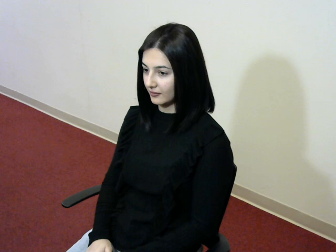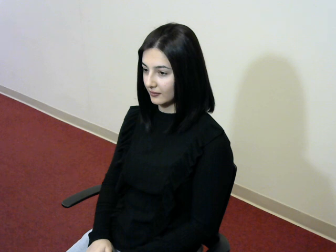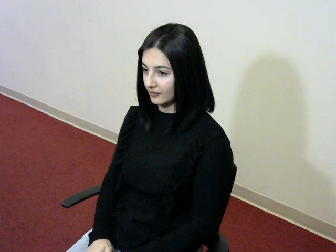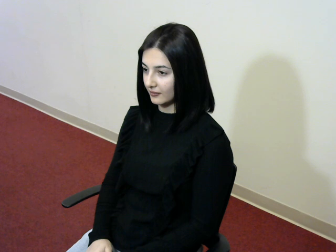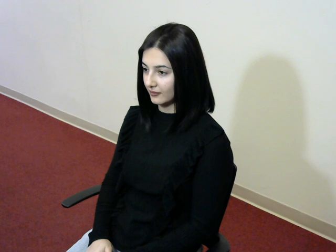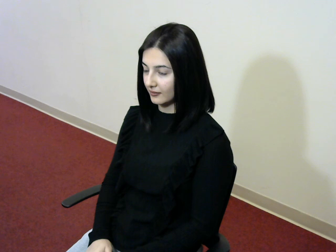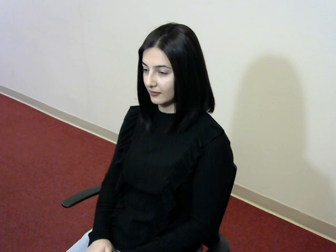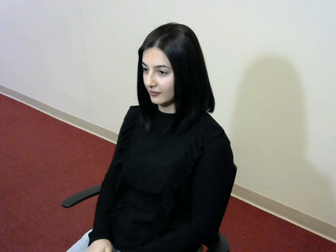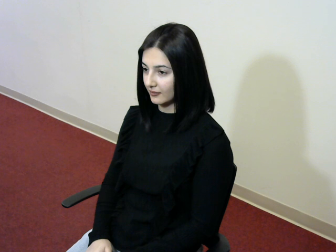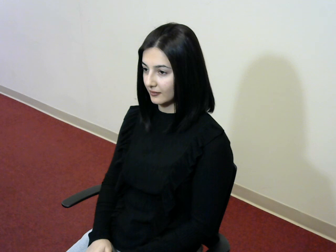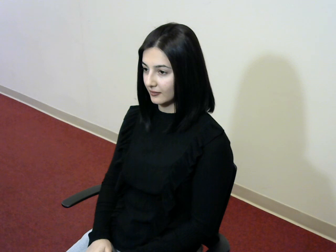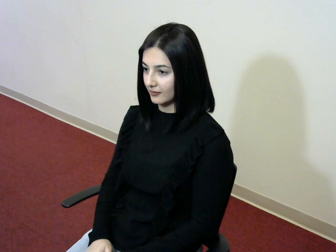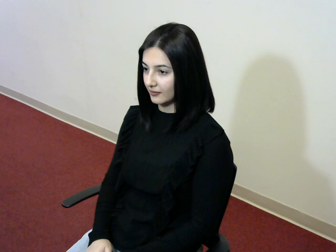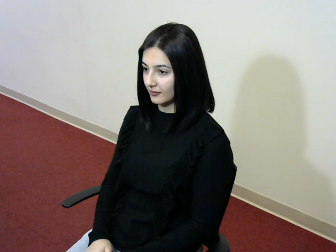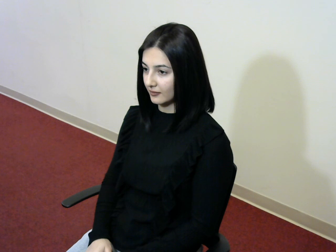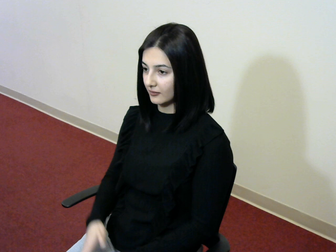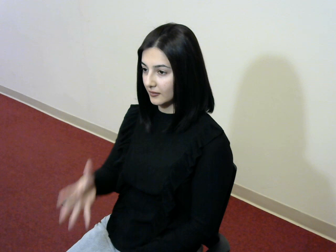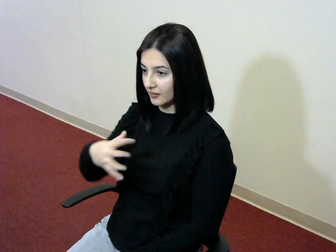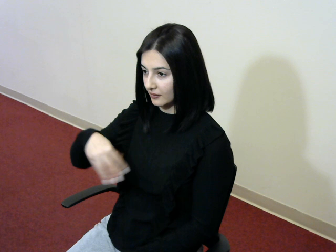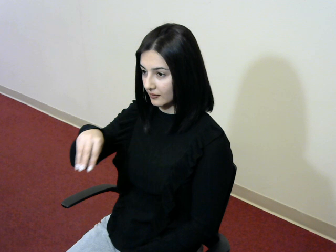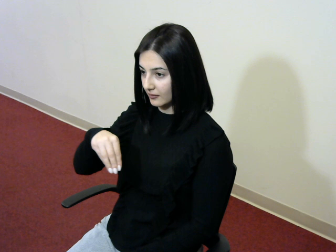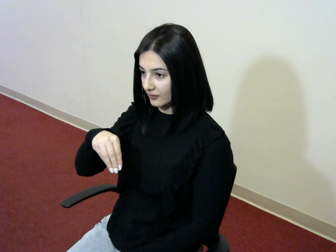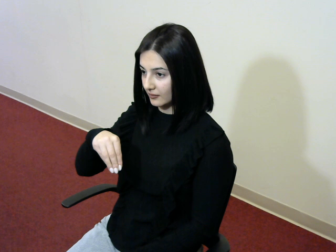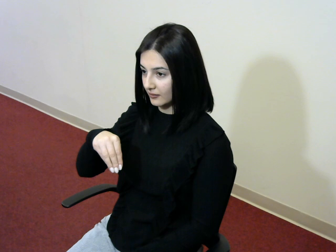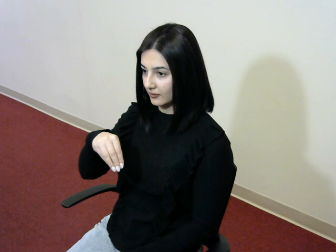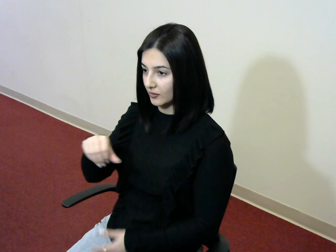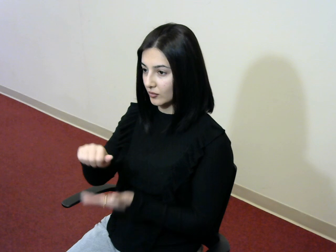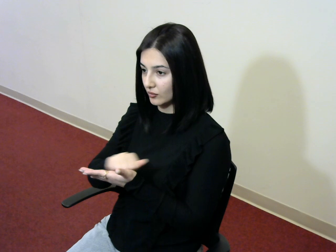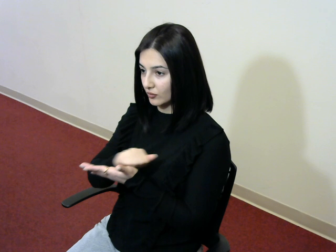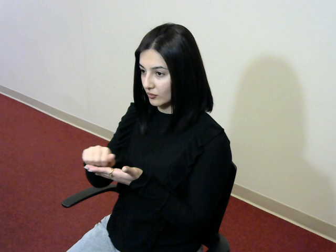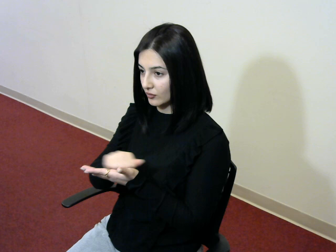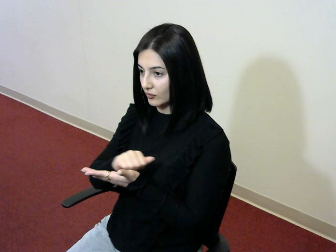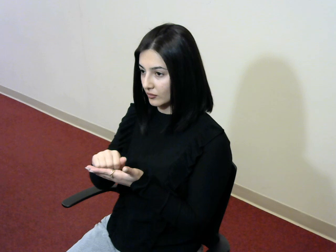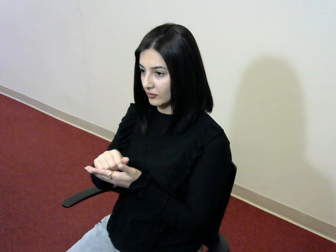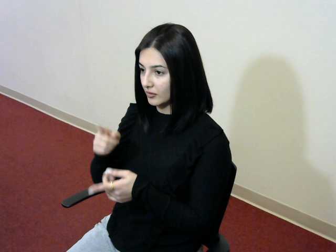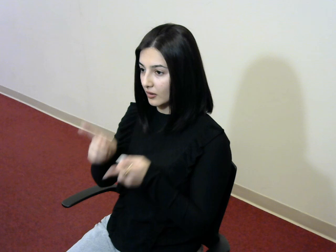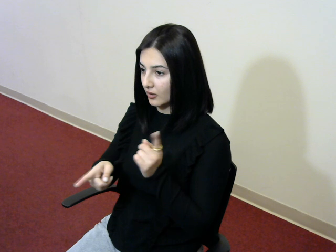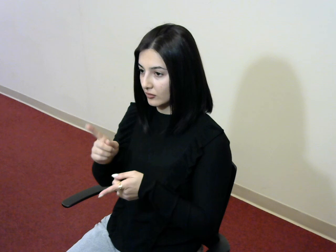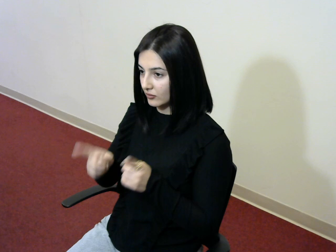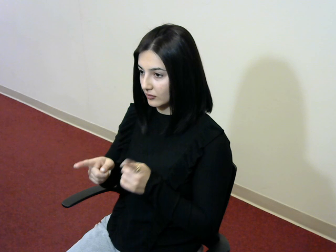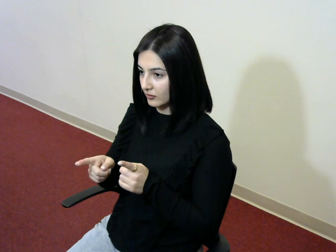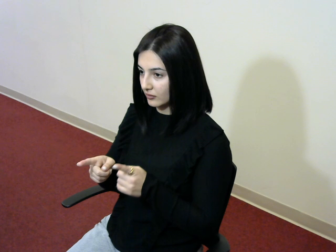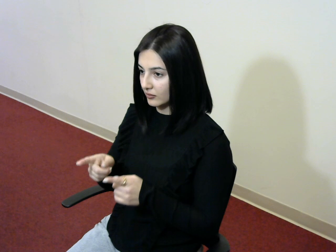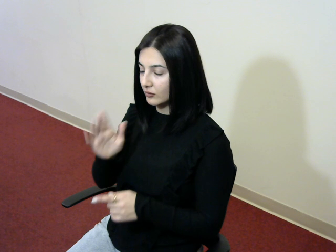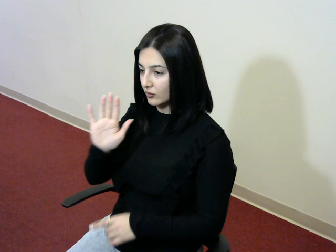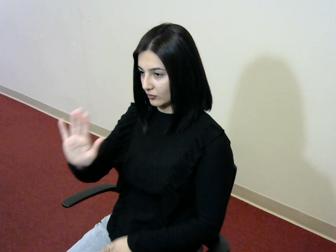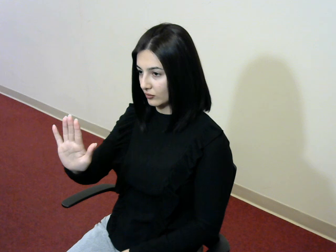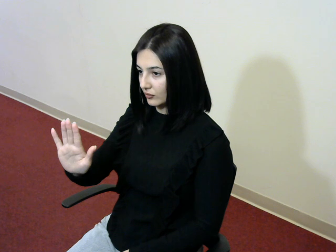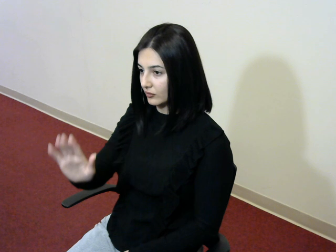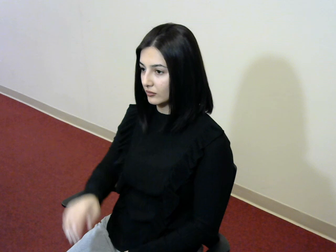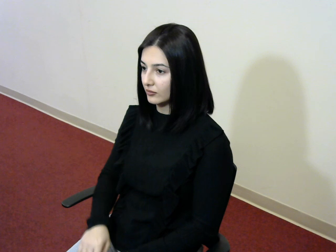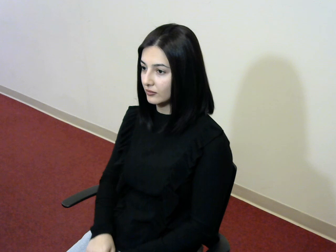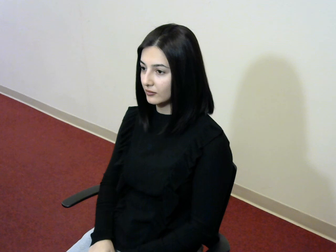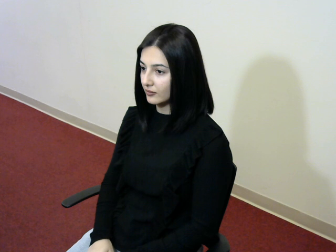Bütün sənədlərin əsli olmalıdır